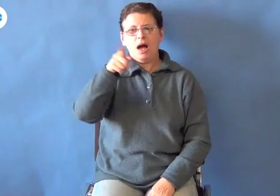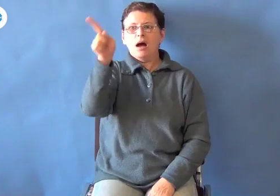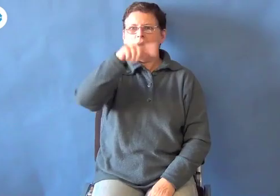Wiem.